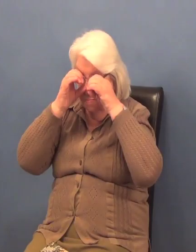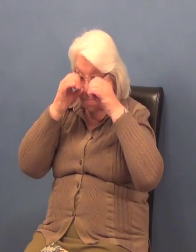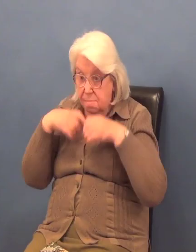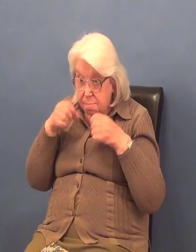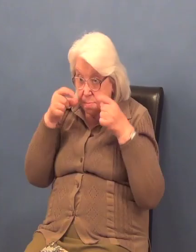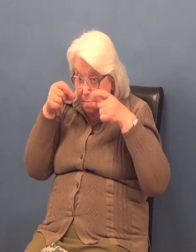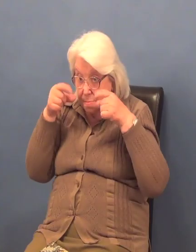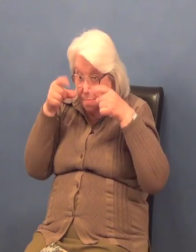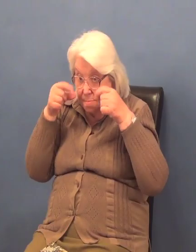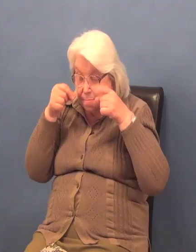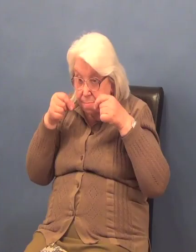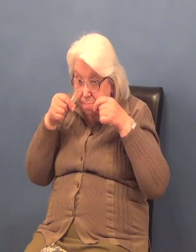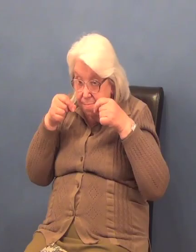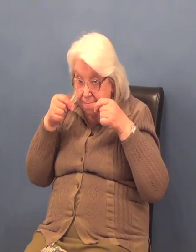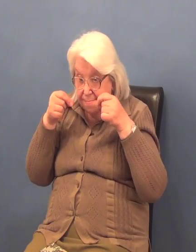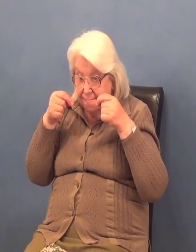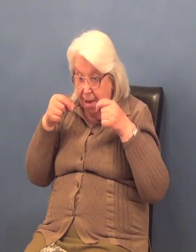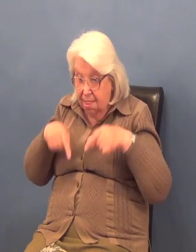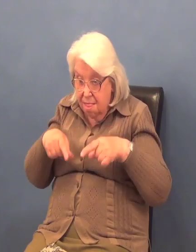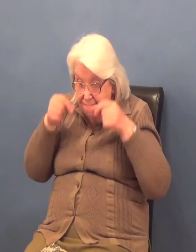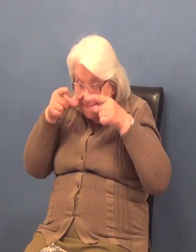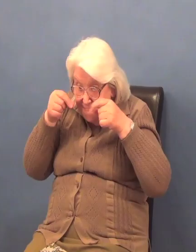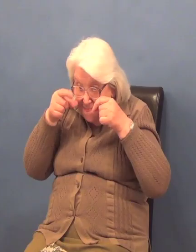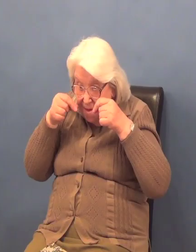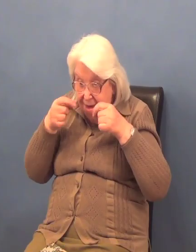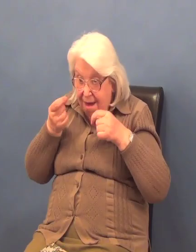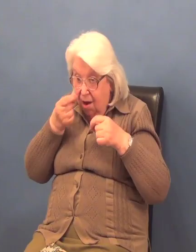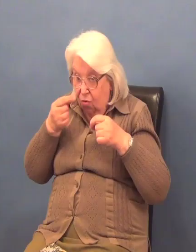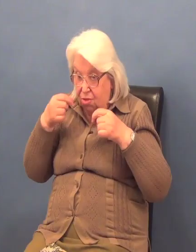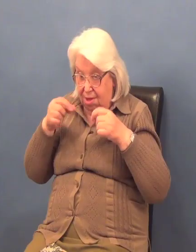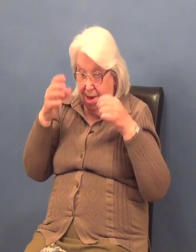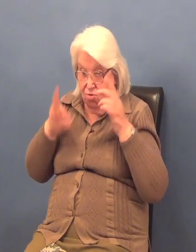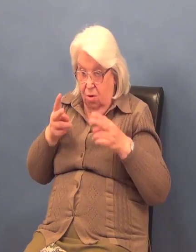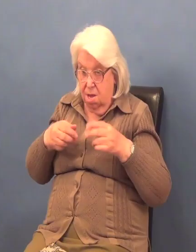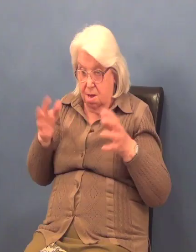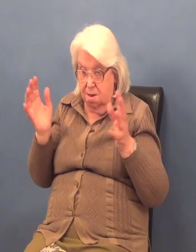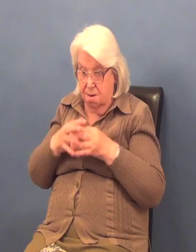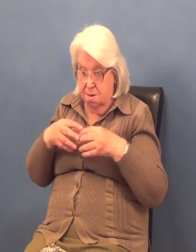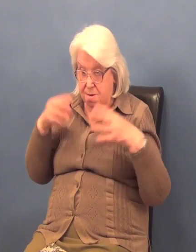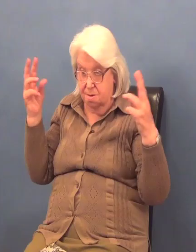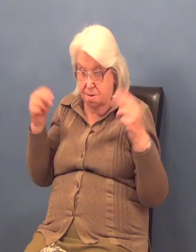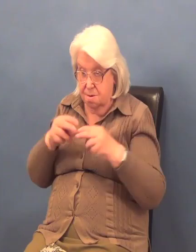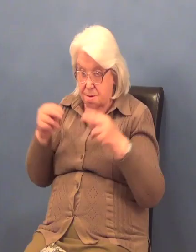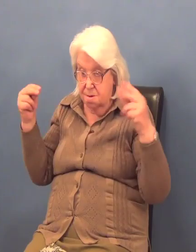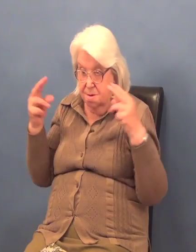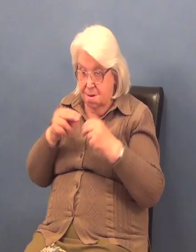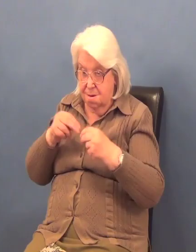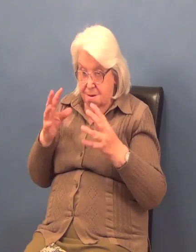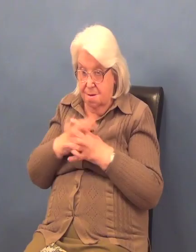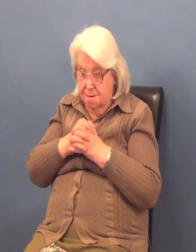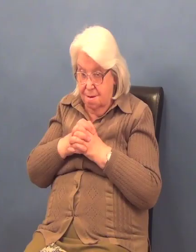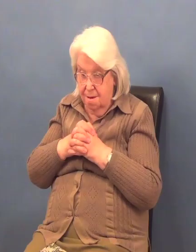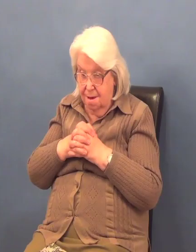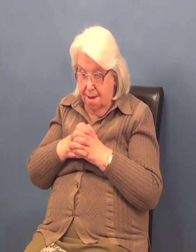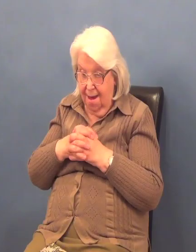Mruga, a ten kot też mruga, i oboje mrugają, mówią do siebie.